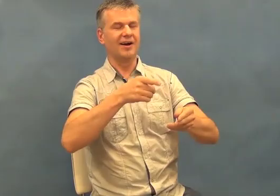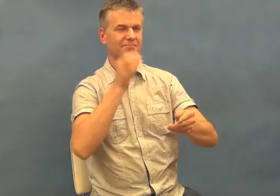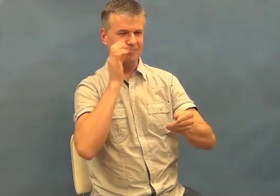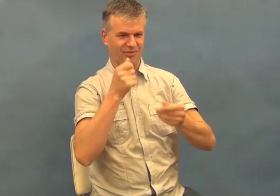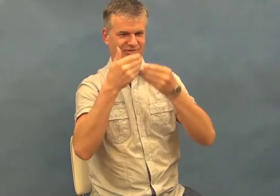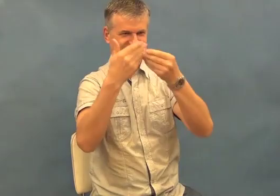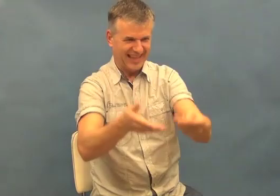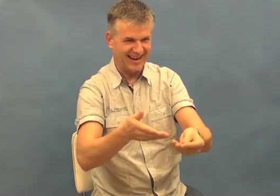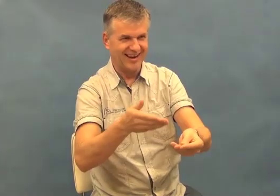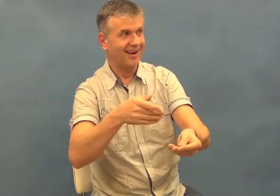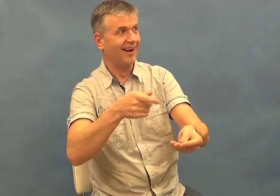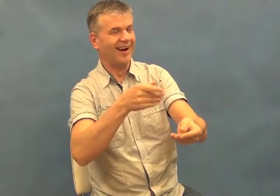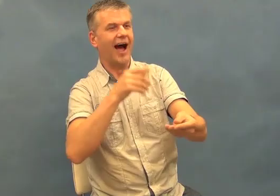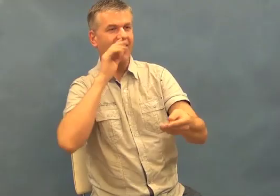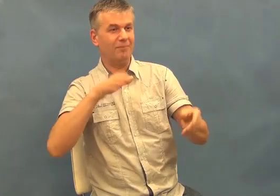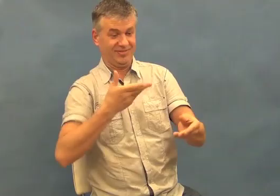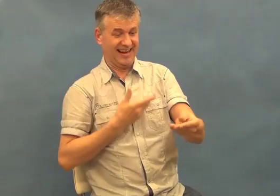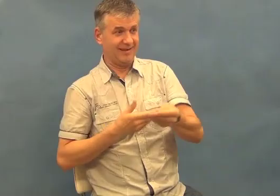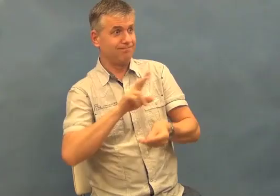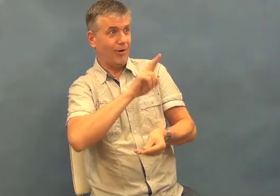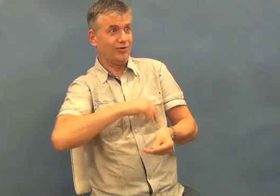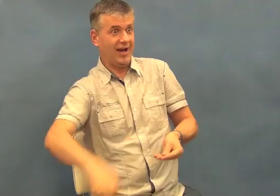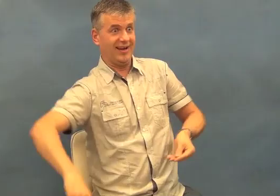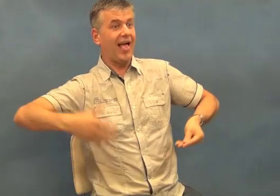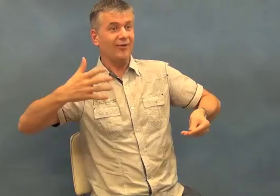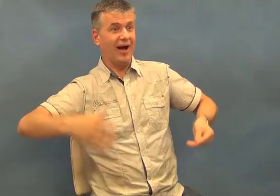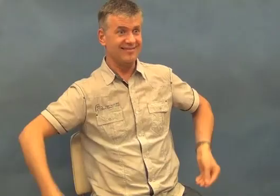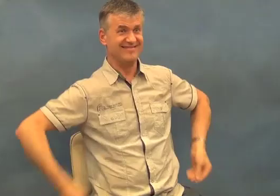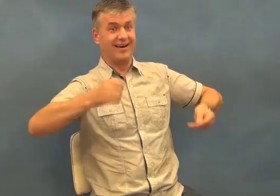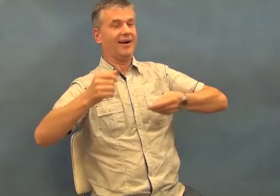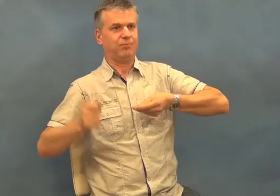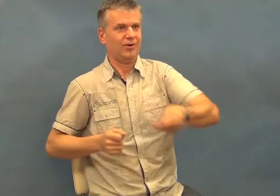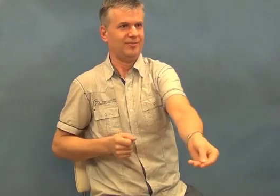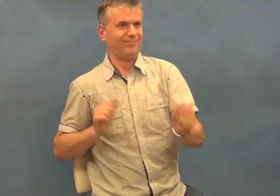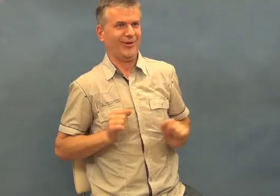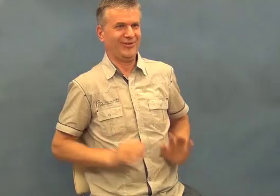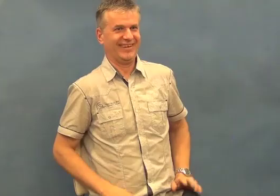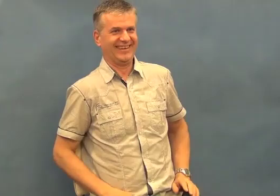Kobieta daje pieniądze Charliemu, ale on ze strachu przed policjantem szybko je oddaje.